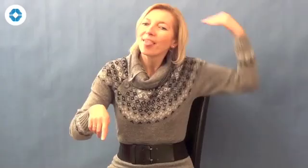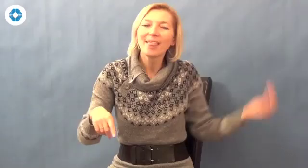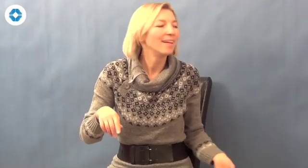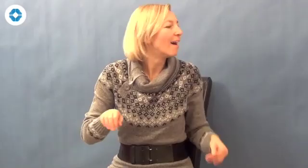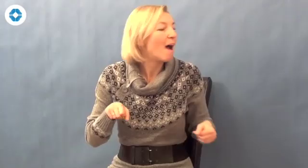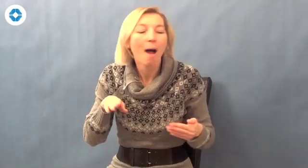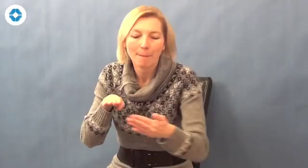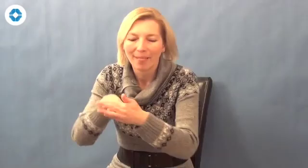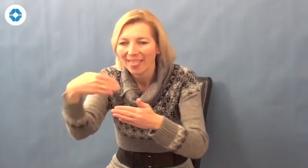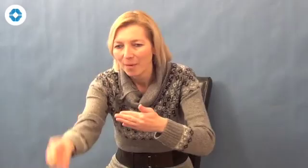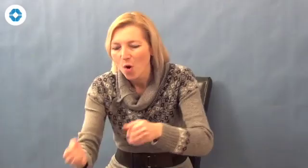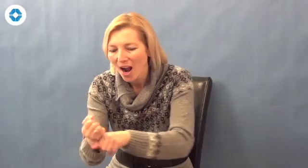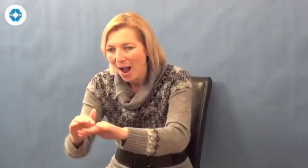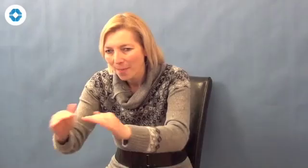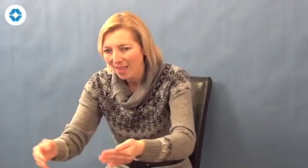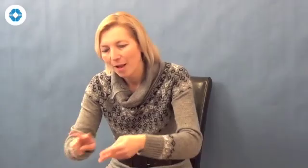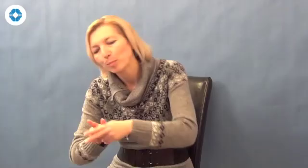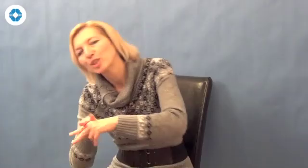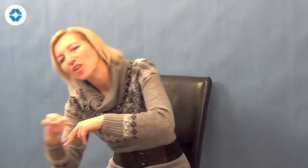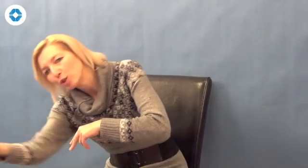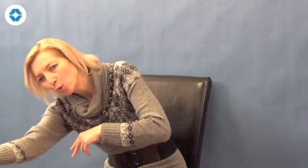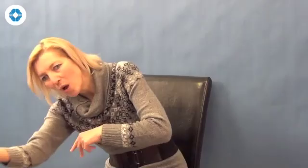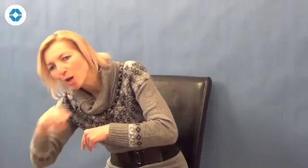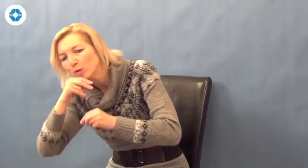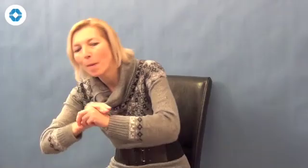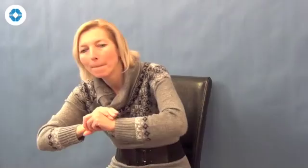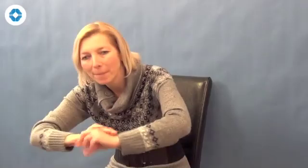Gapiący się na nią chłopiec wpada na kamień i przewraca się, a gruszki się rozsypują.